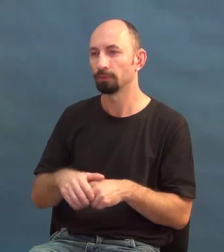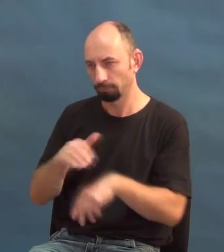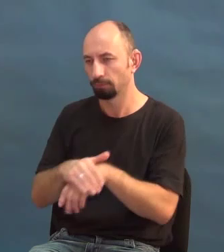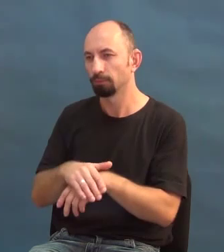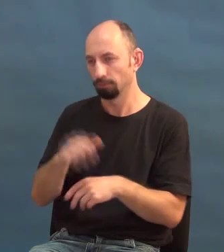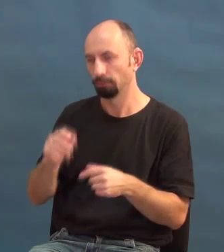Zgoda.